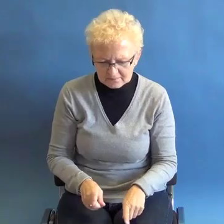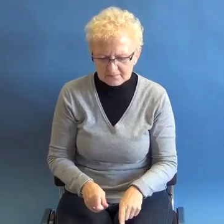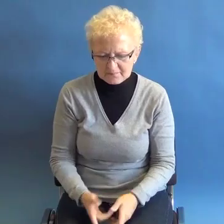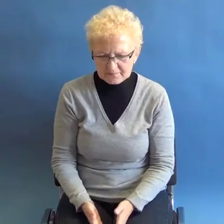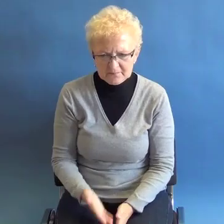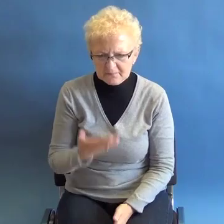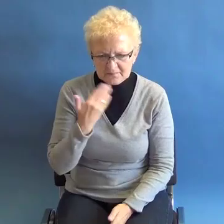Ja nie wiem.